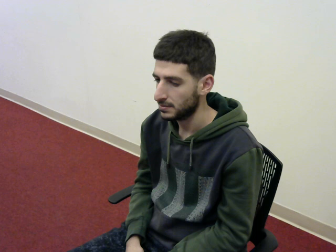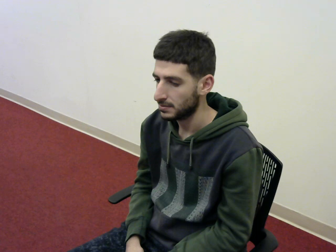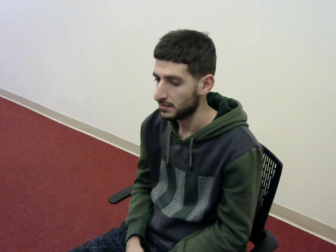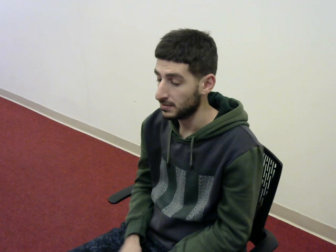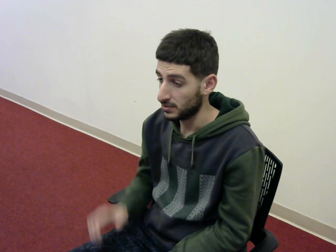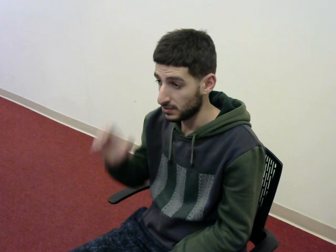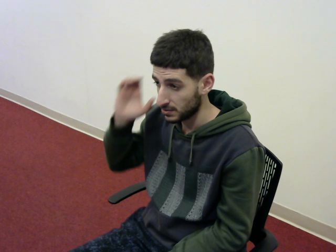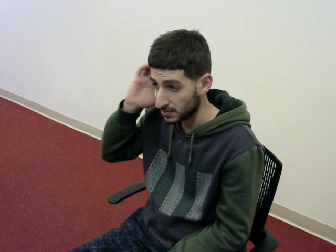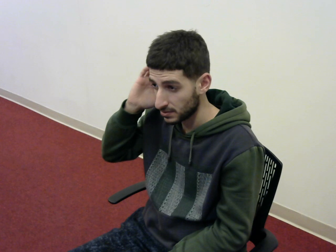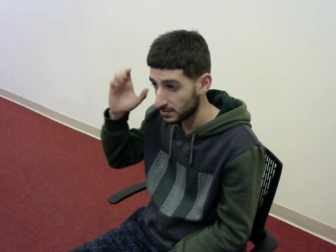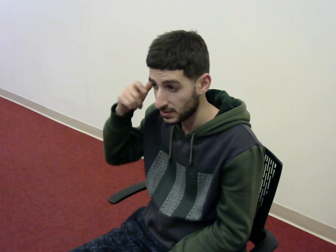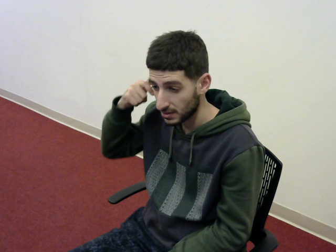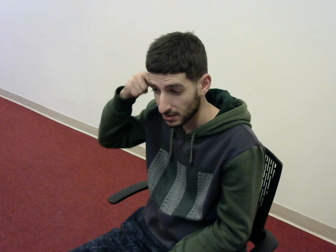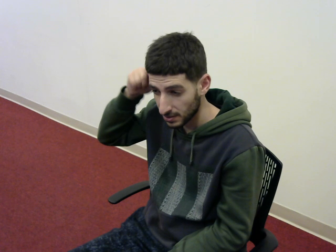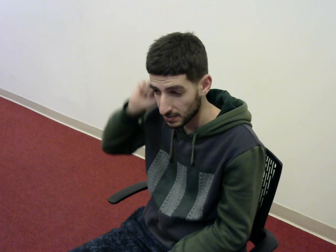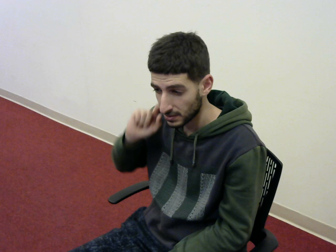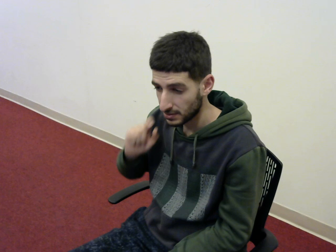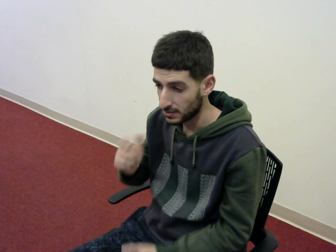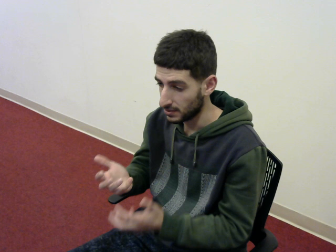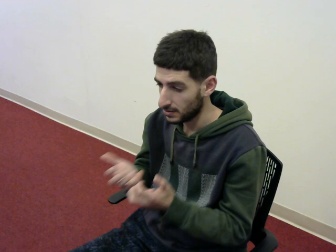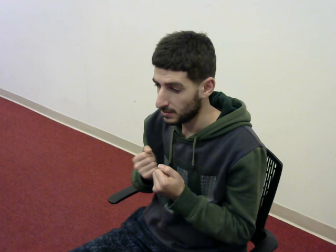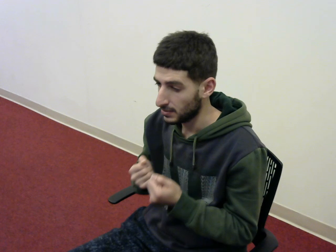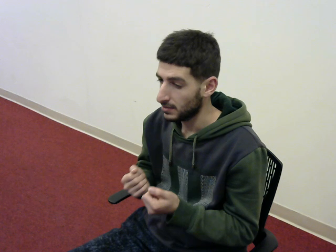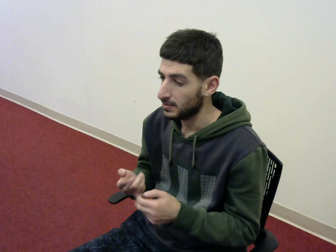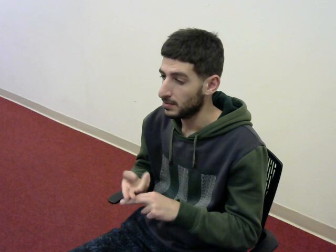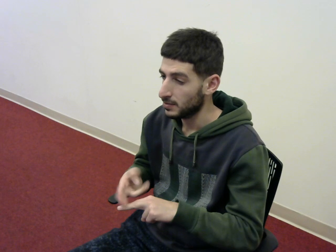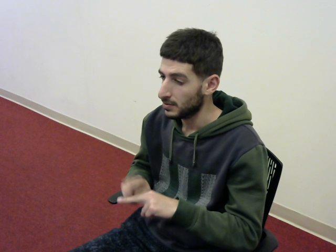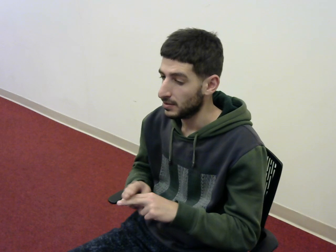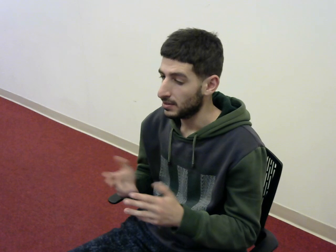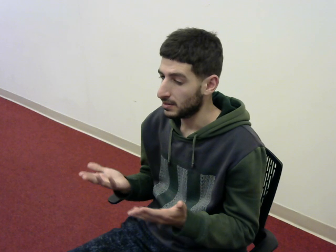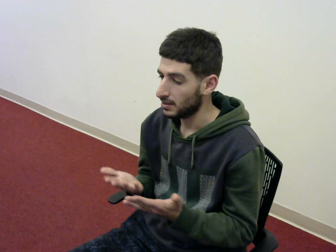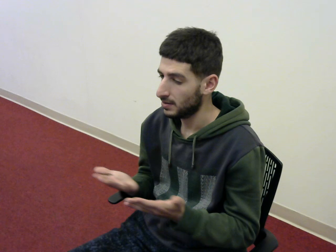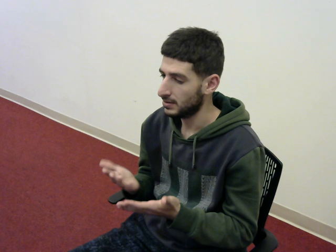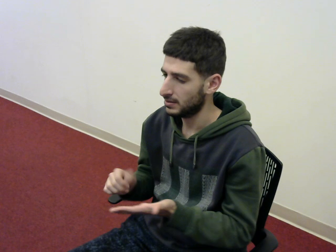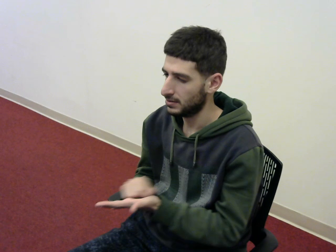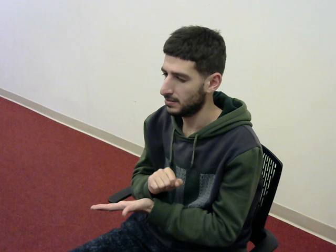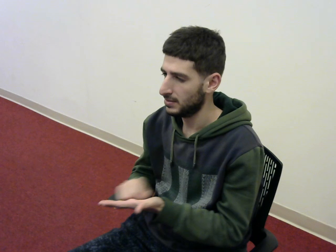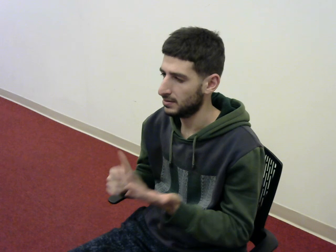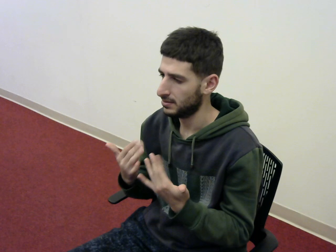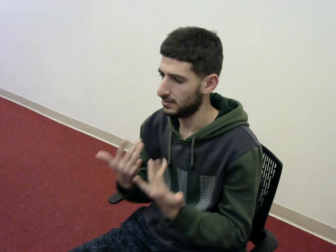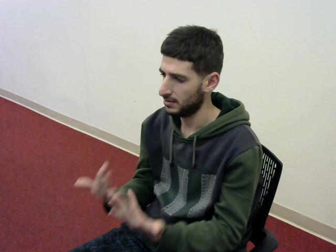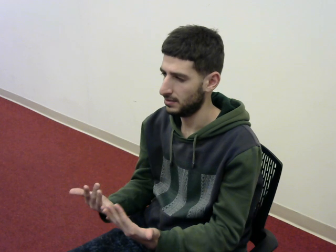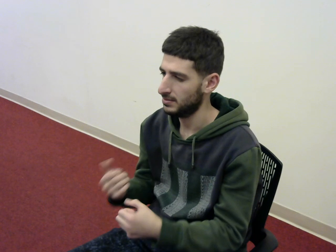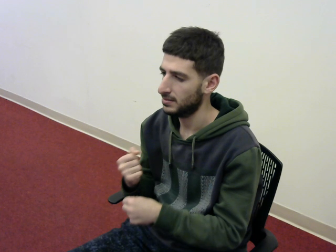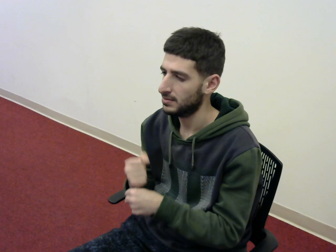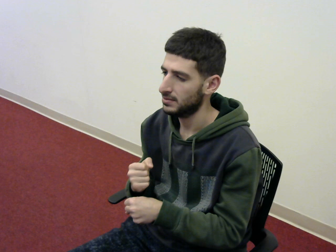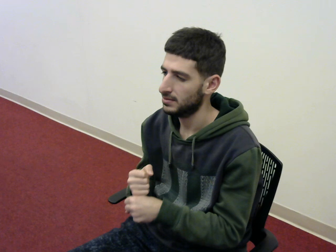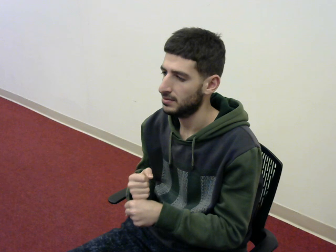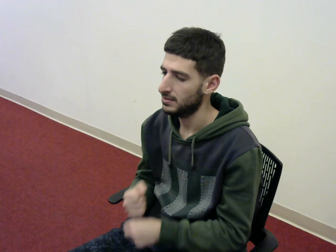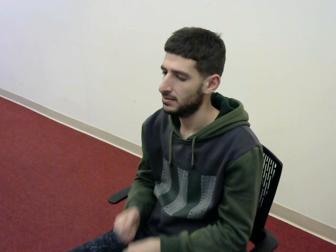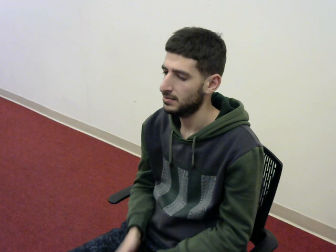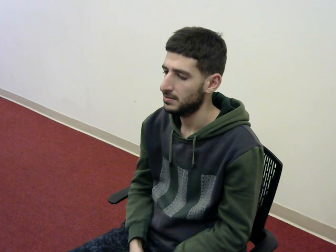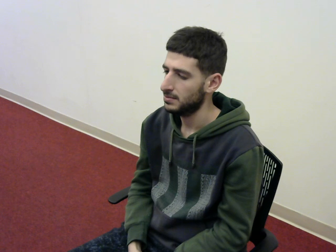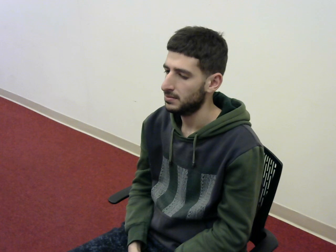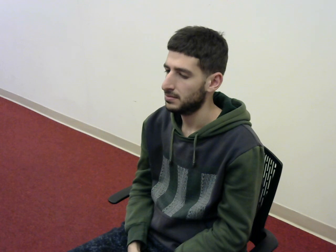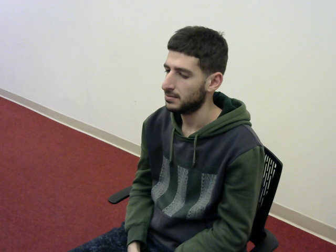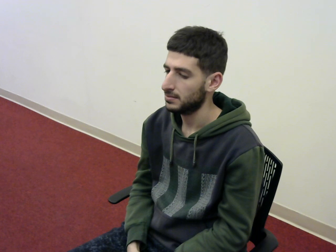Eşitmə aparatı alınması üçün hansı sənədlər tələb edilir?